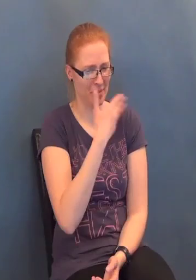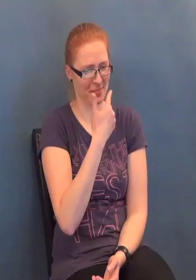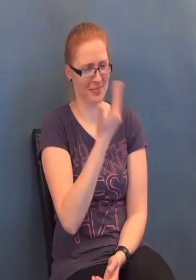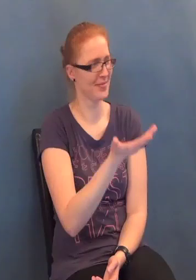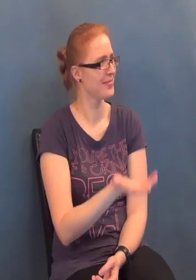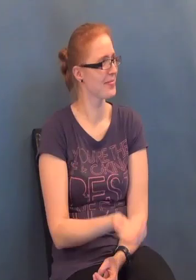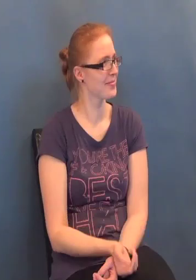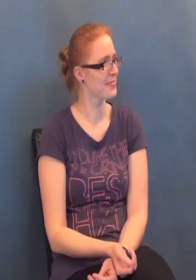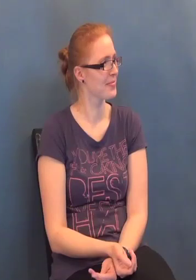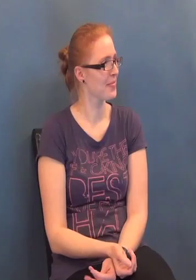Pytałam go, ale on mówi, że nie ma, nie ma.